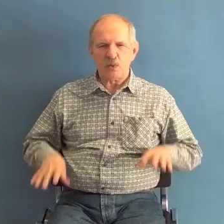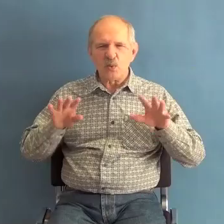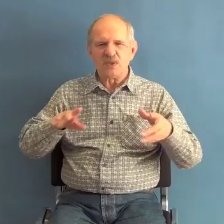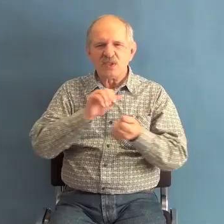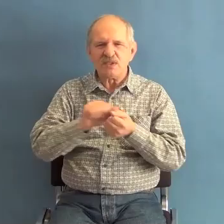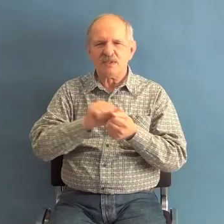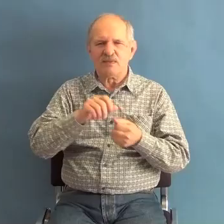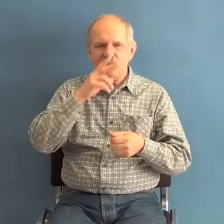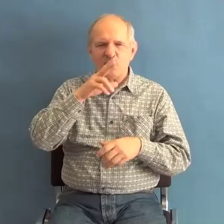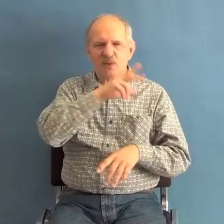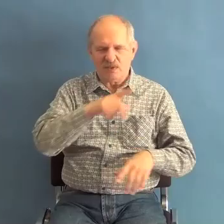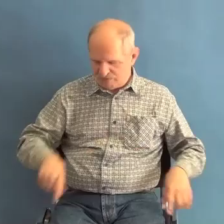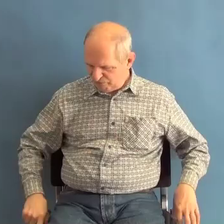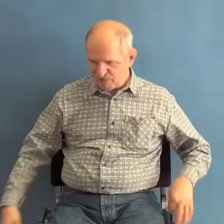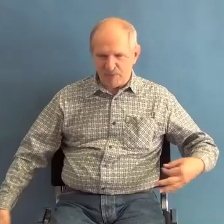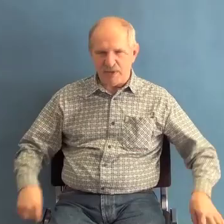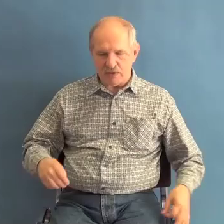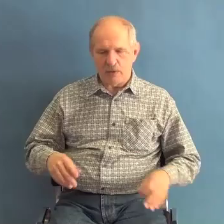Dużo jest ławek zniszczonych.